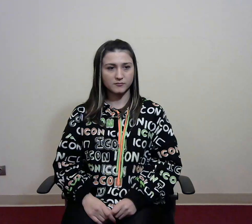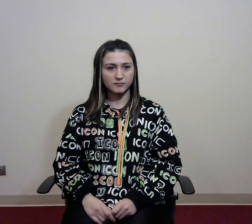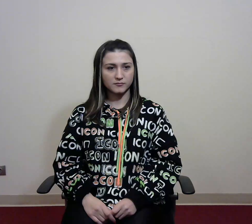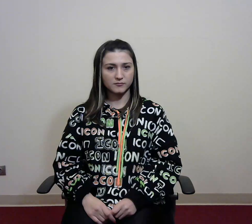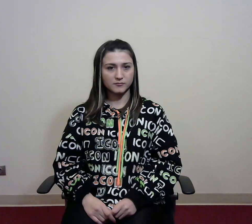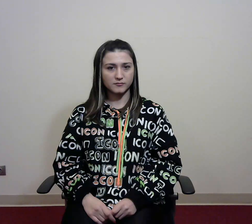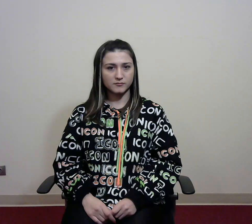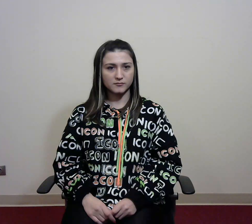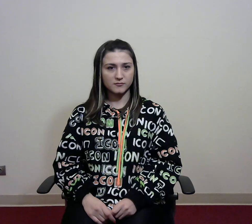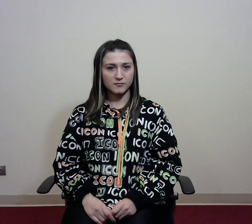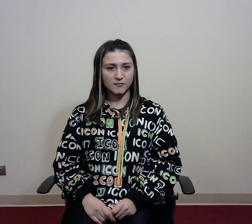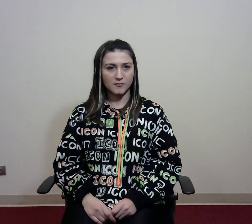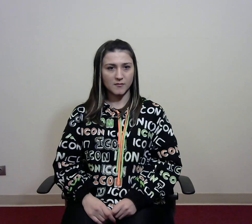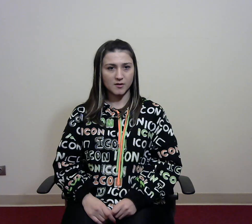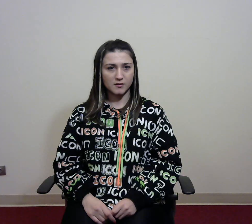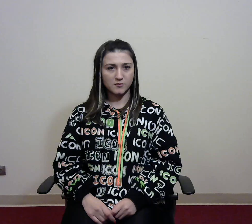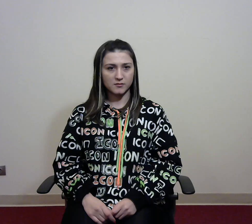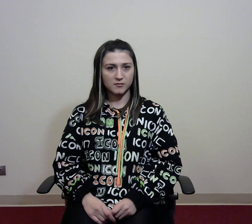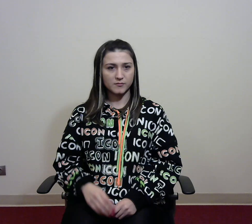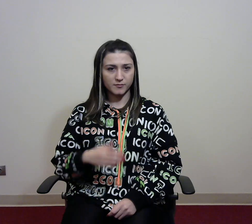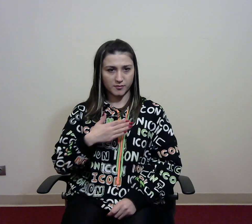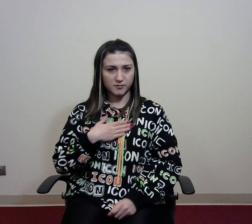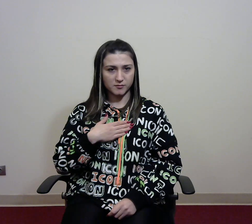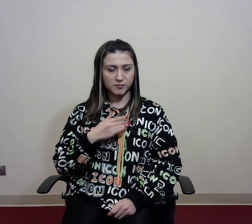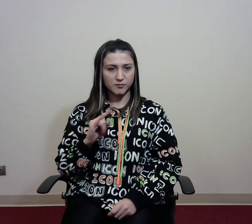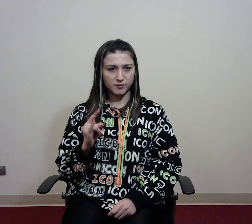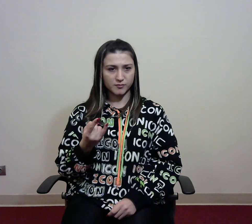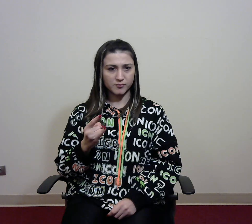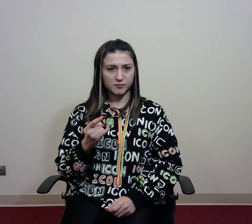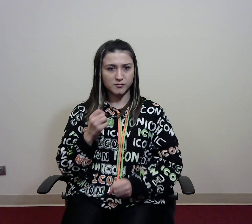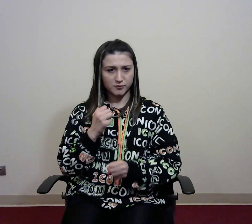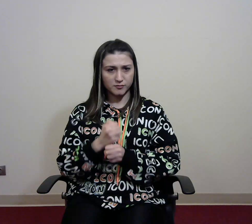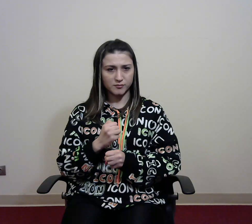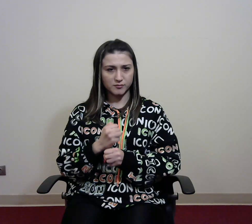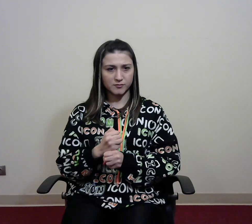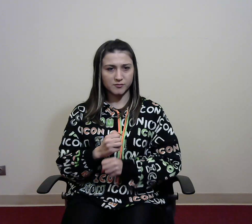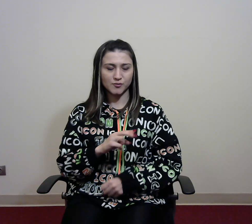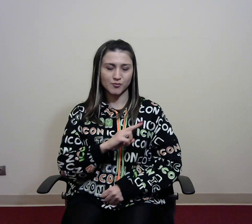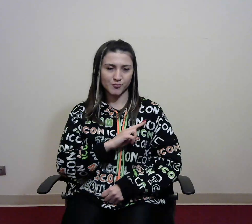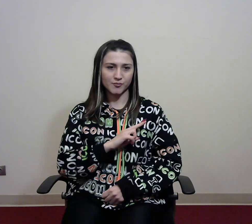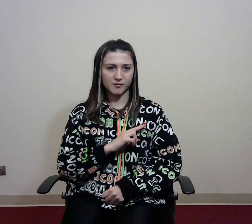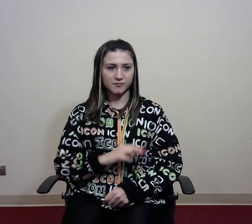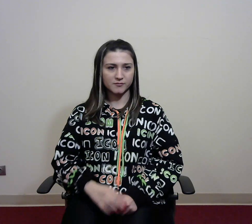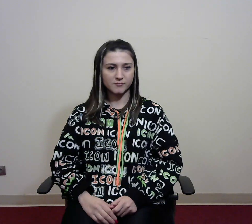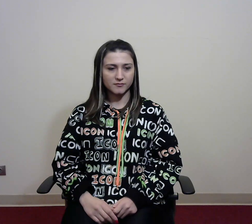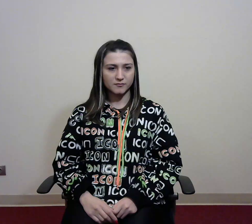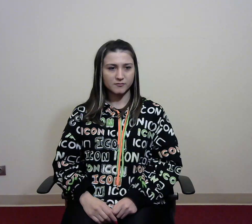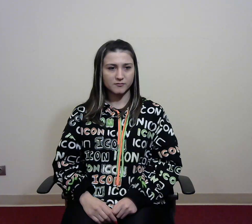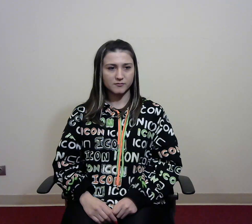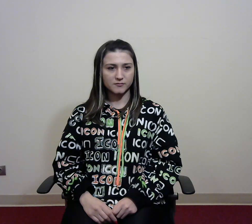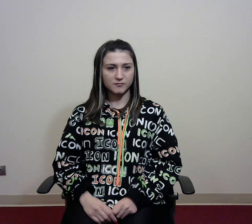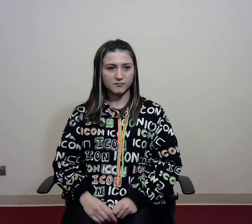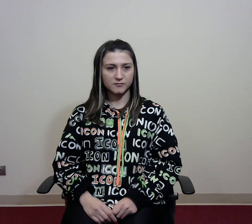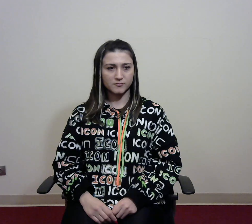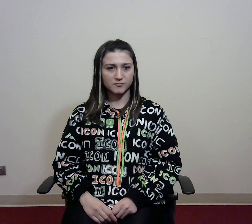Mən uşaqlarla işləməyi sevirəm